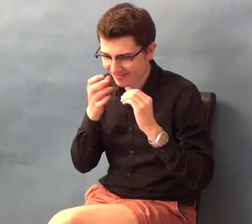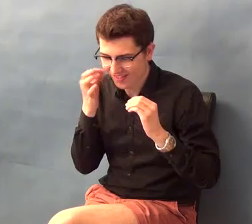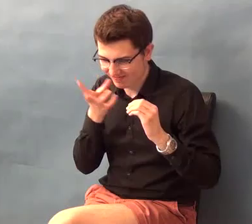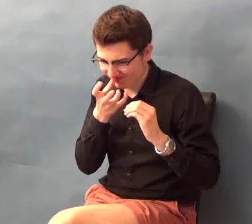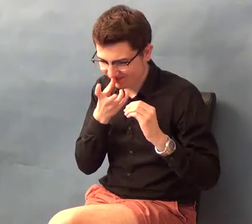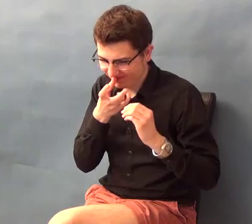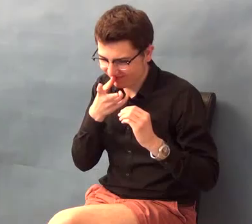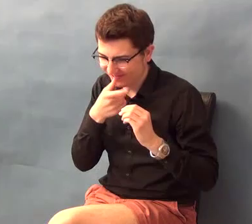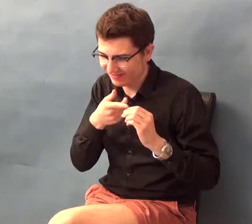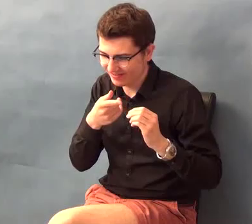Kot marszczy nos.